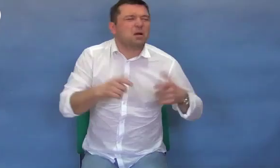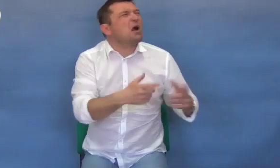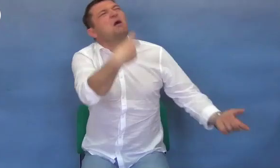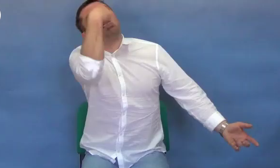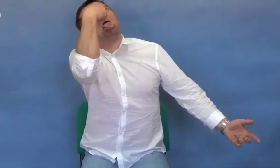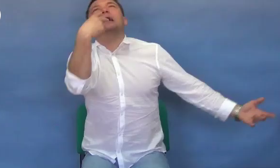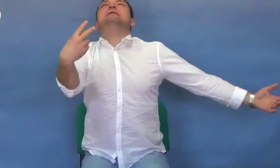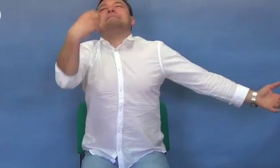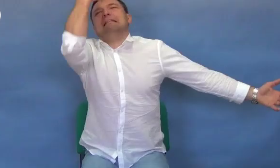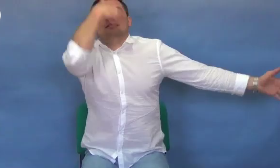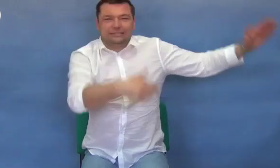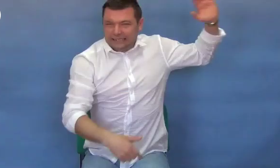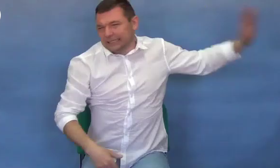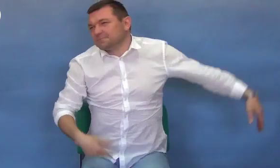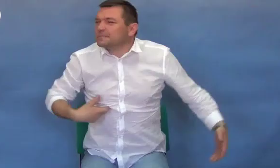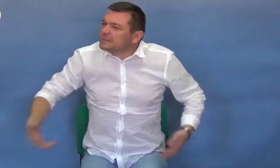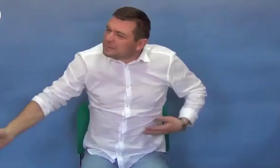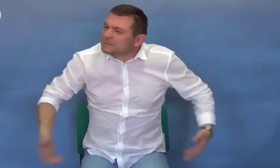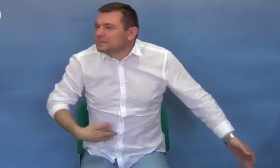Słońce świeciło, ja szedłem mimo to.